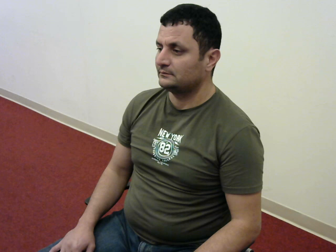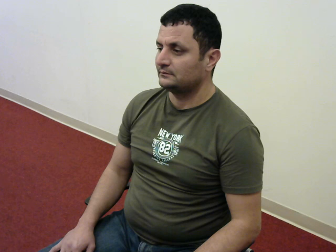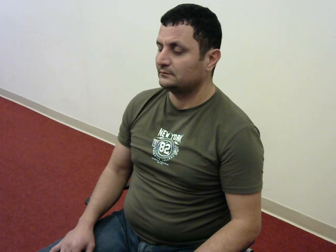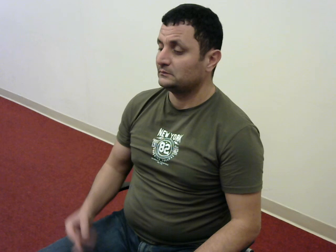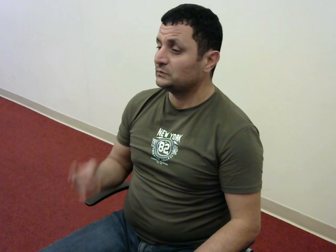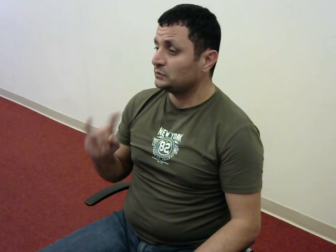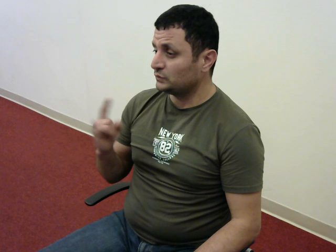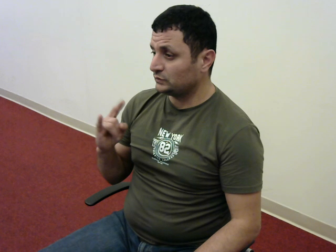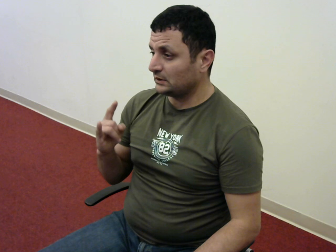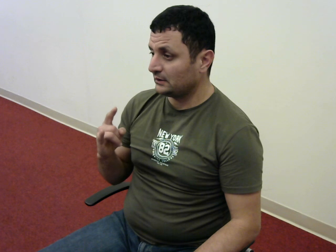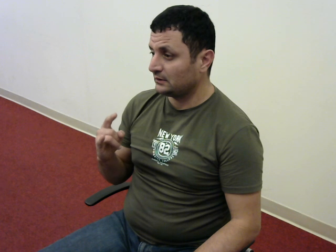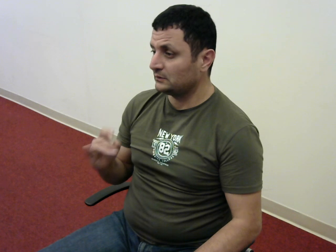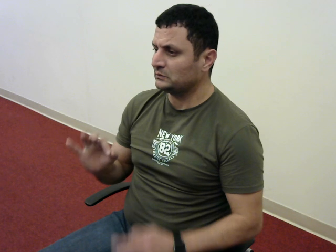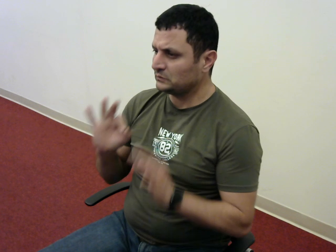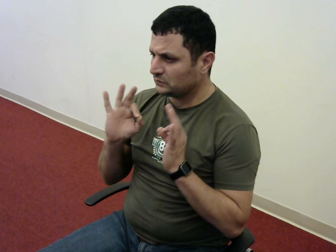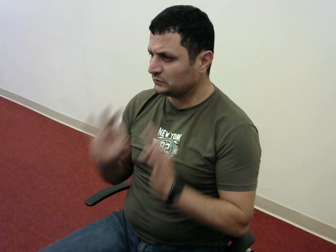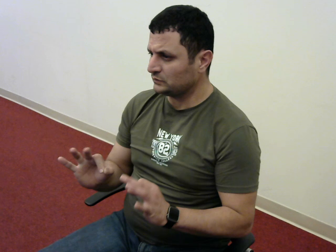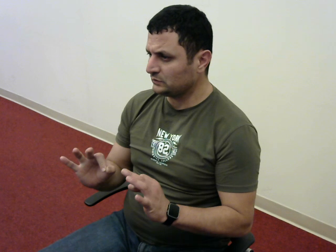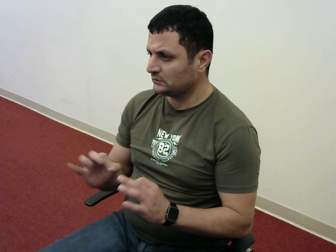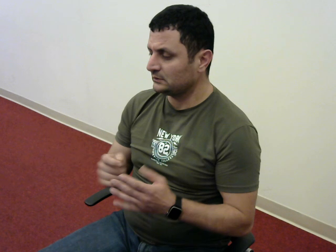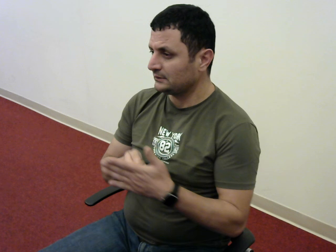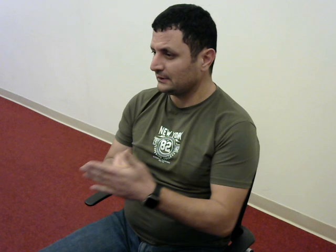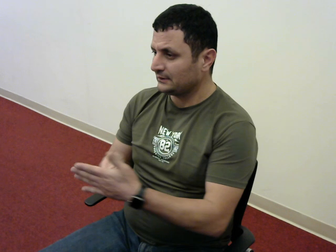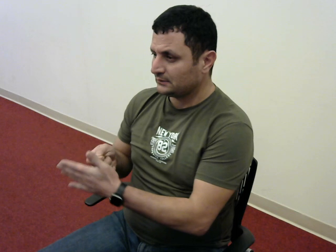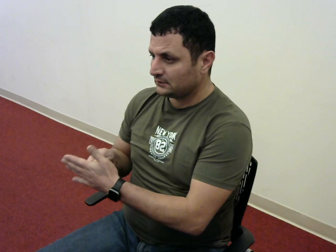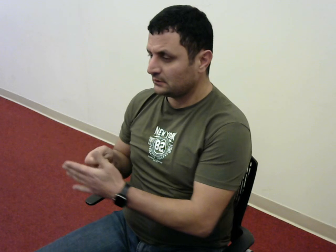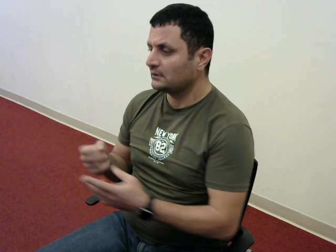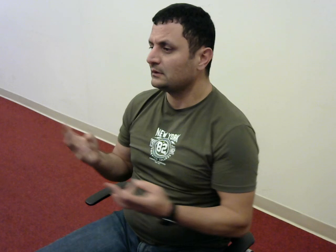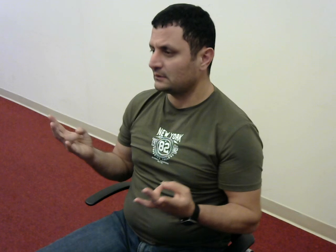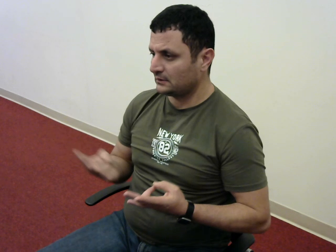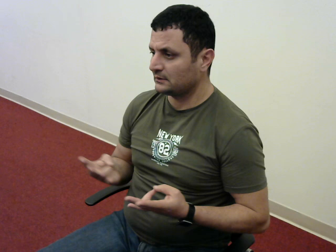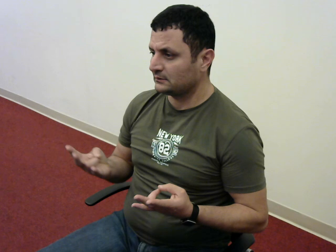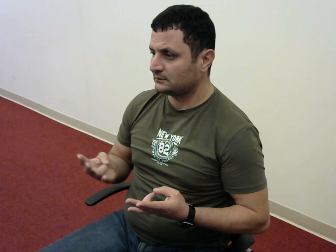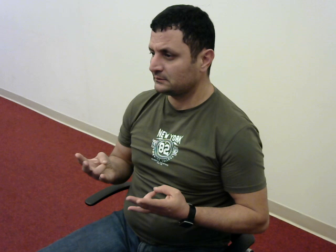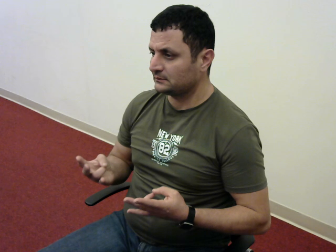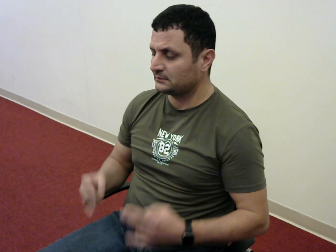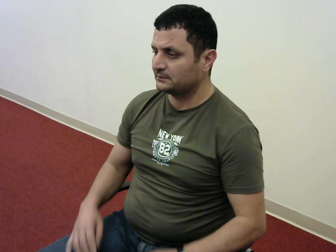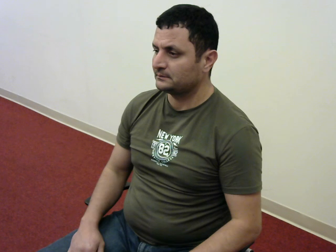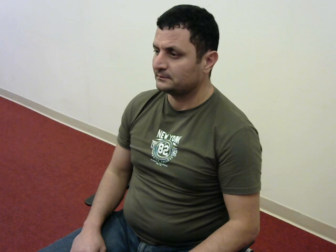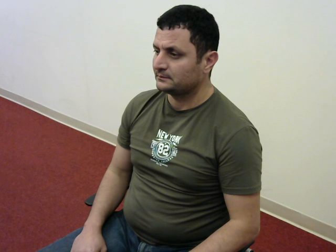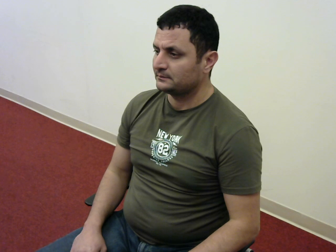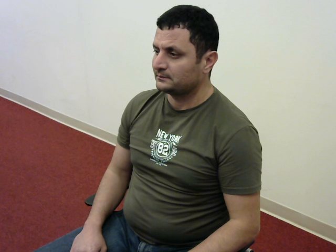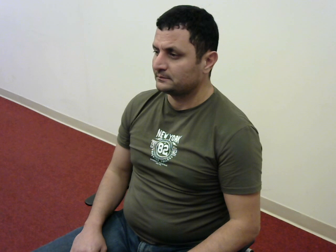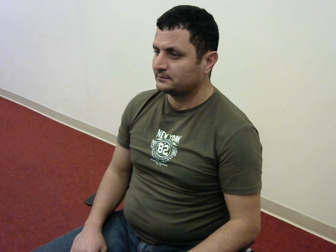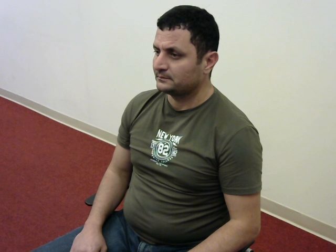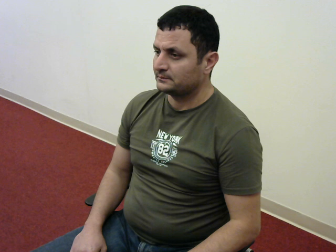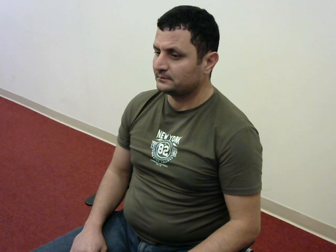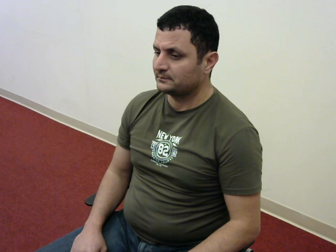Uşaqları düzgün qidalandırmaq lazımdır